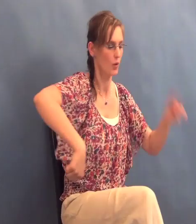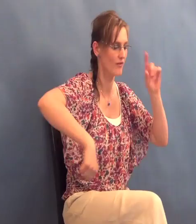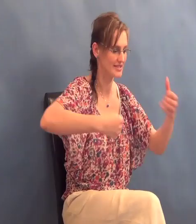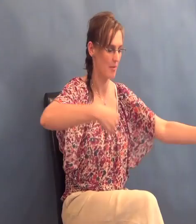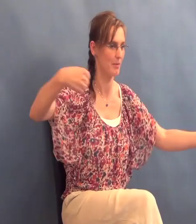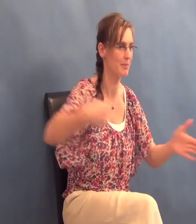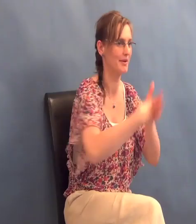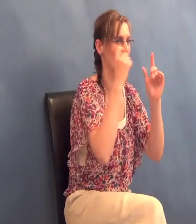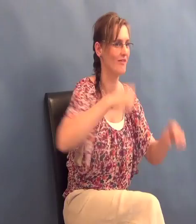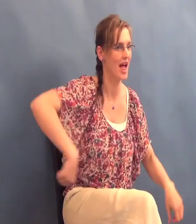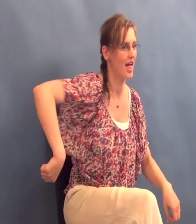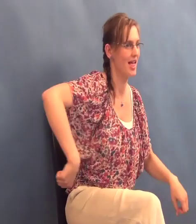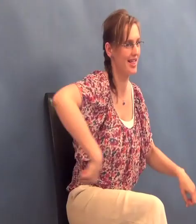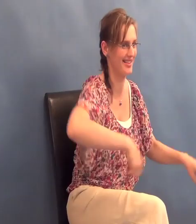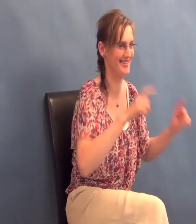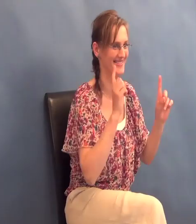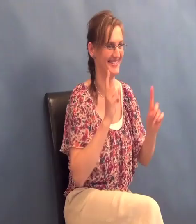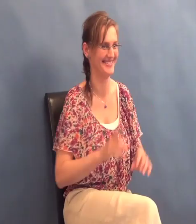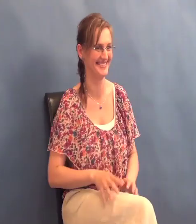Żeby uważać na samochód, żeby nie doszło do wypadku, kiedy idziesz na szpilkach z torbą w ręku.